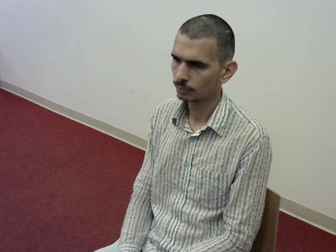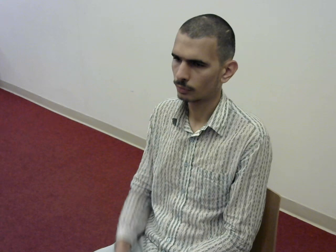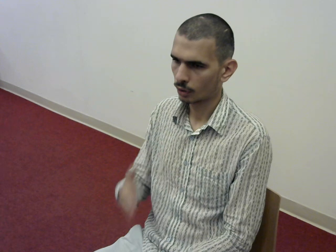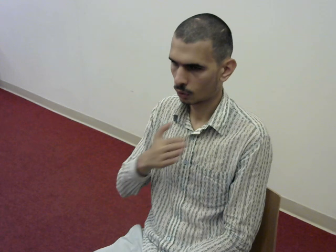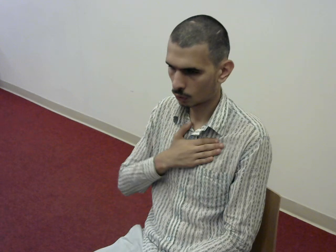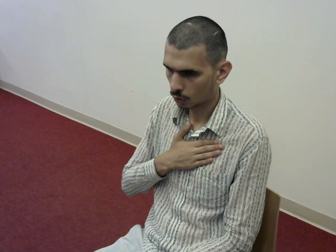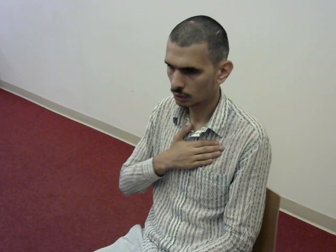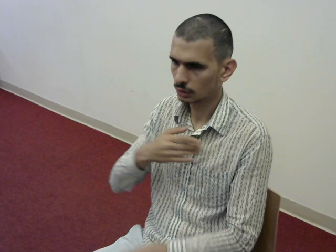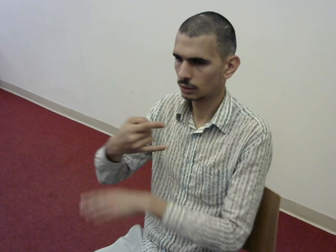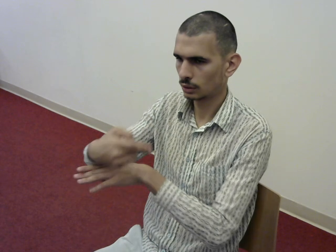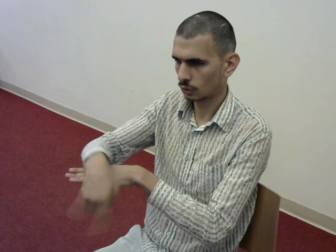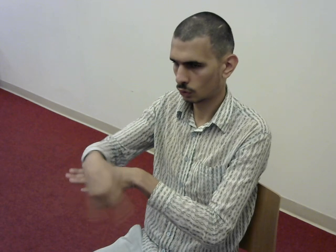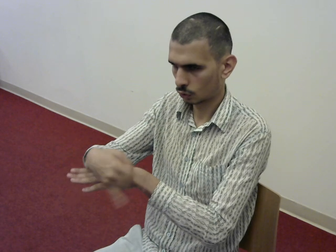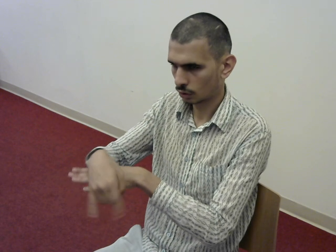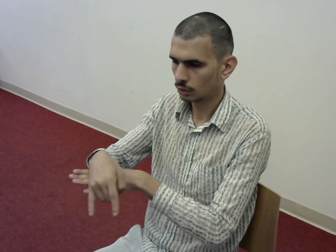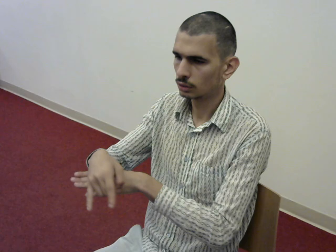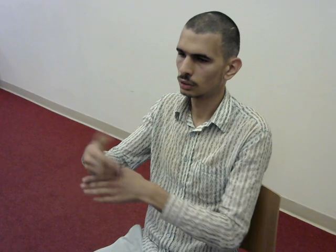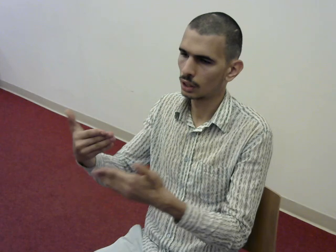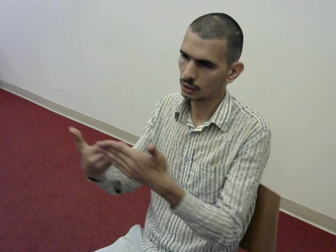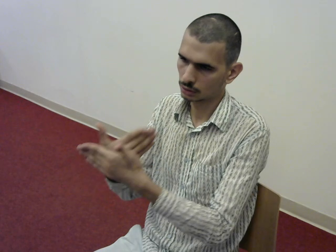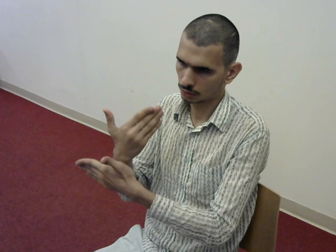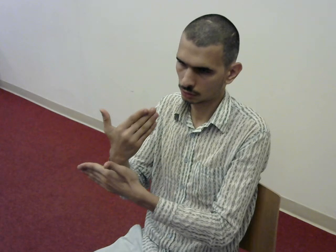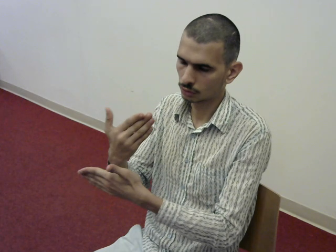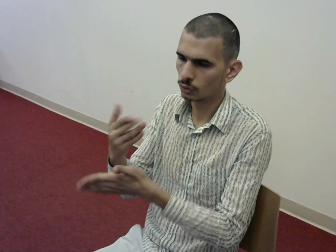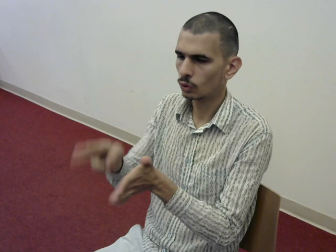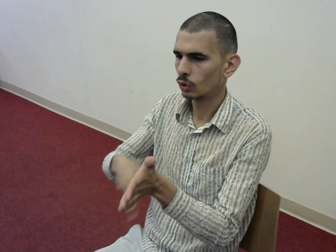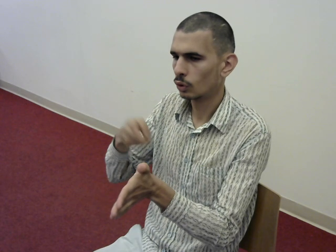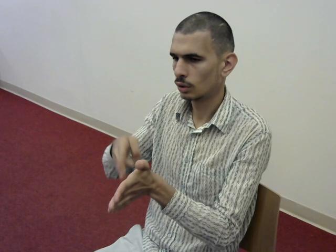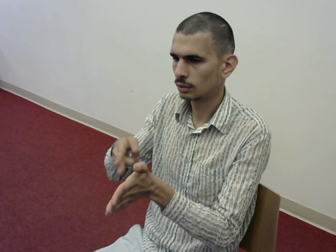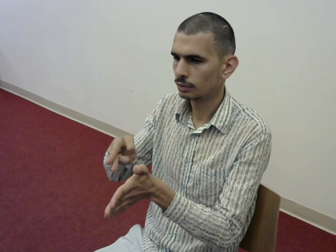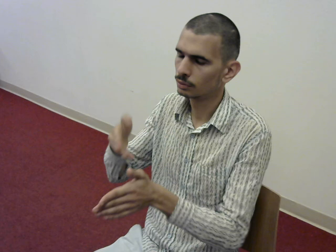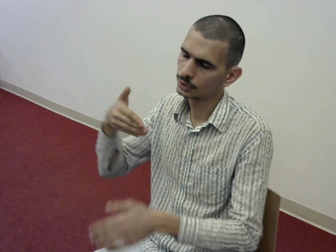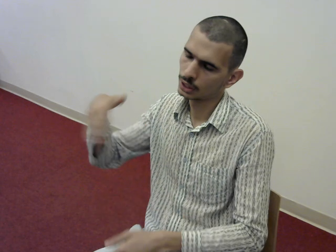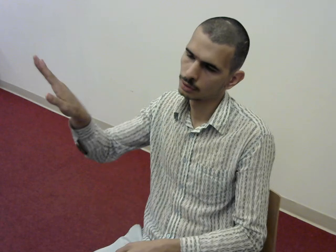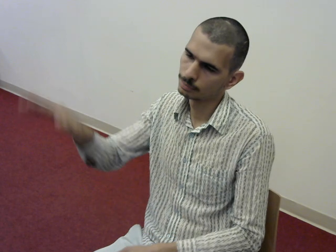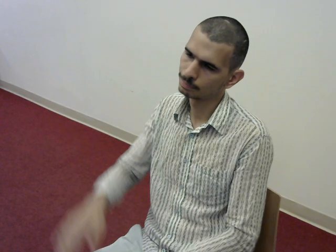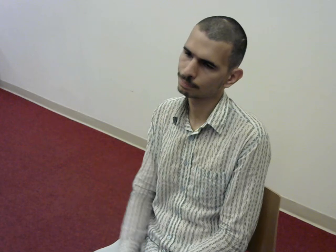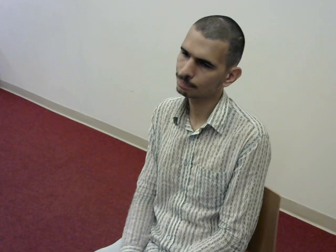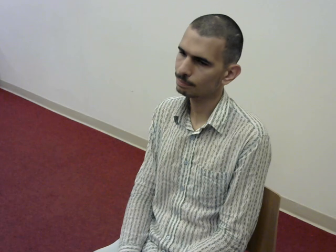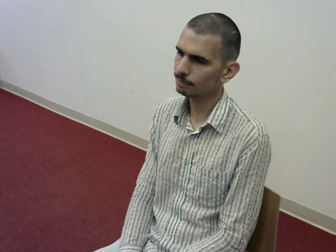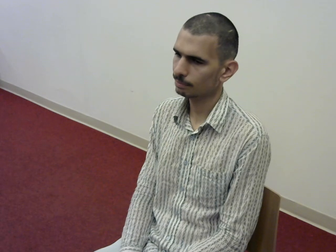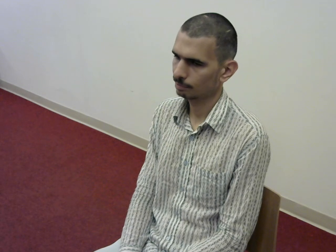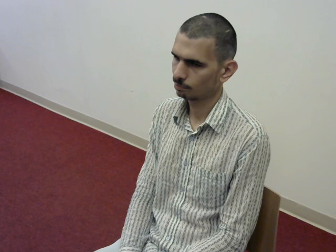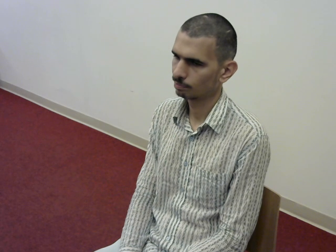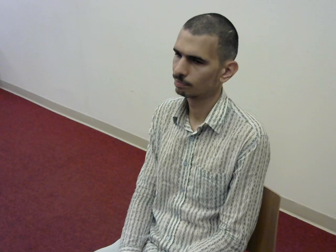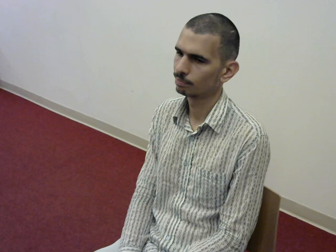Mən Gəncəyə yeni qatarla gedirəm